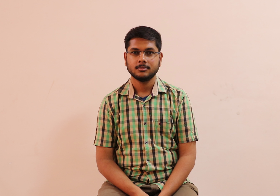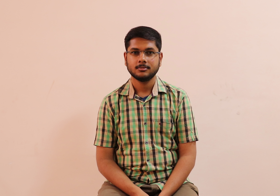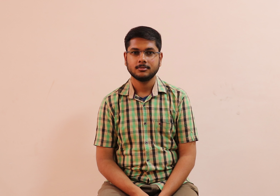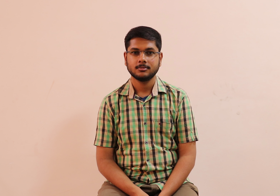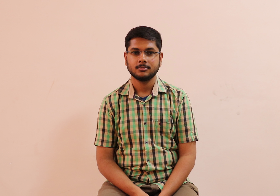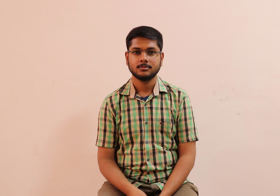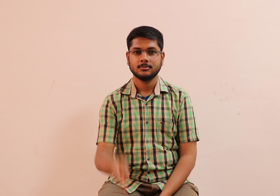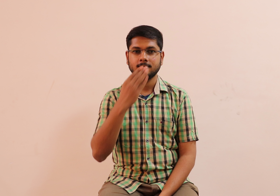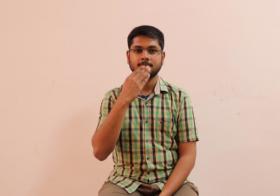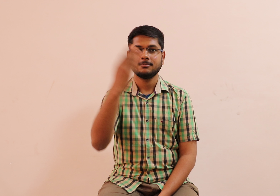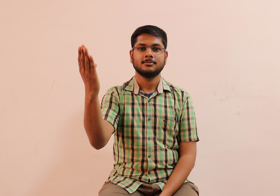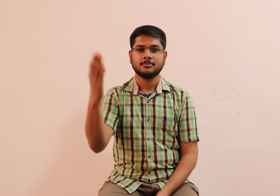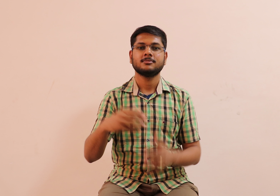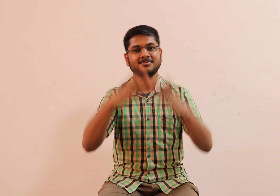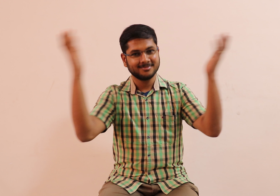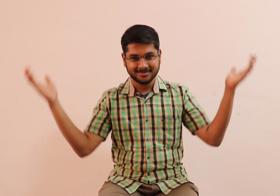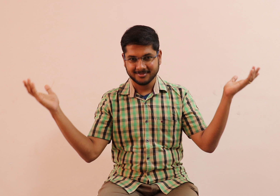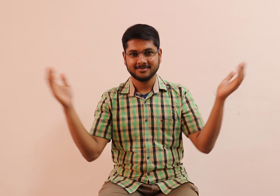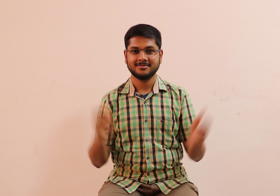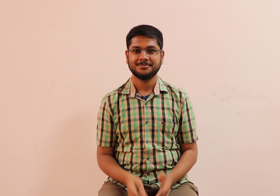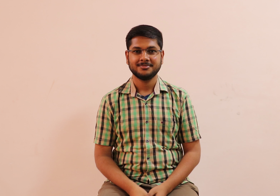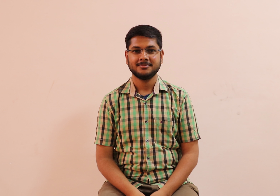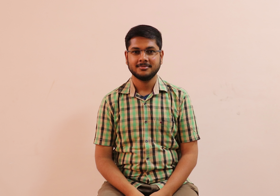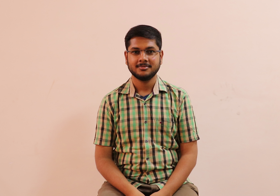thank you so much